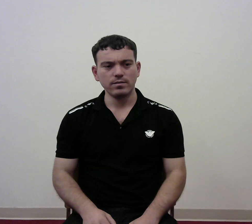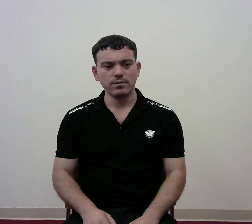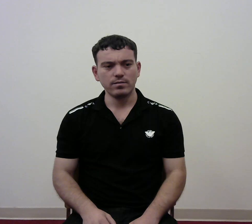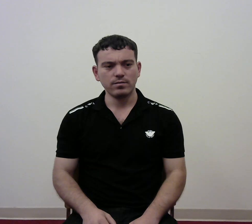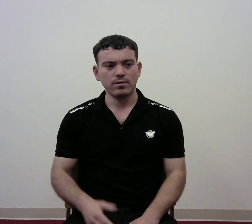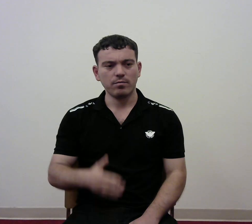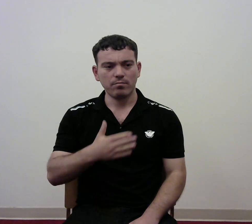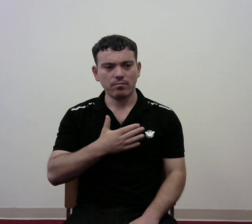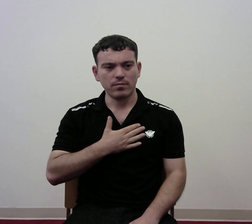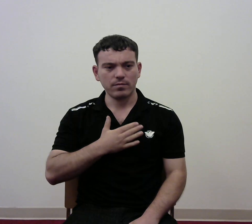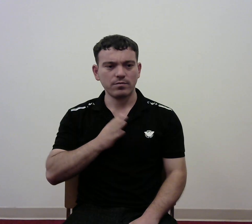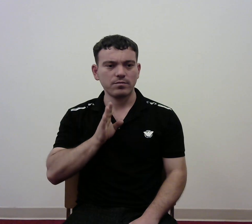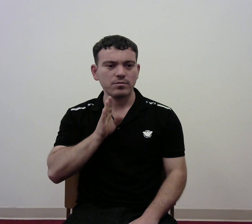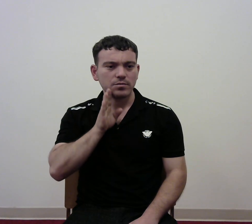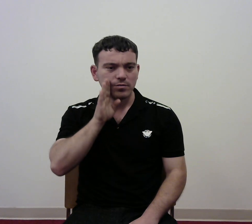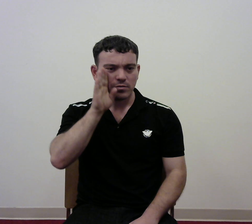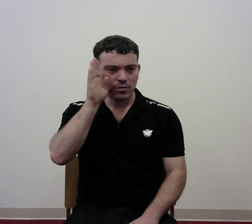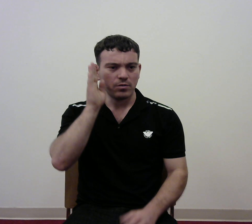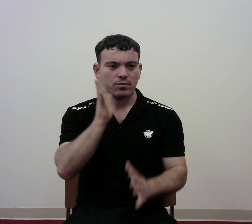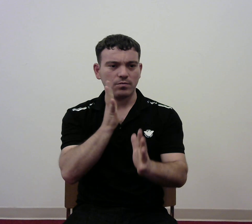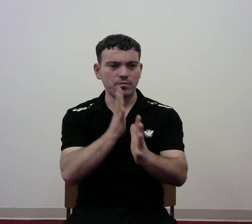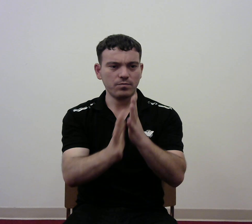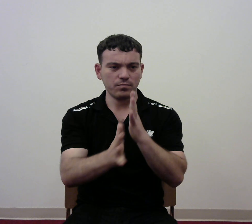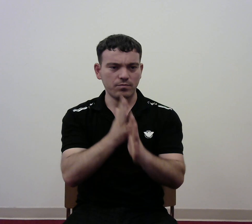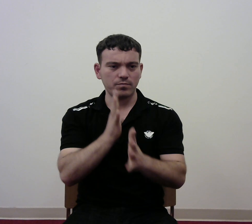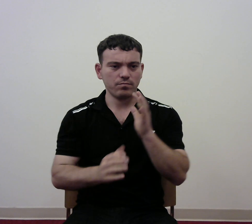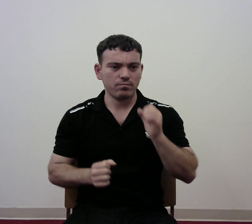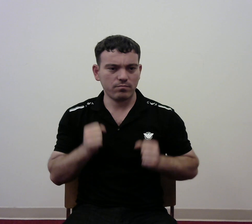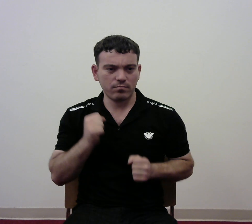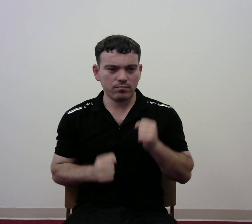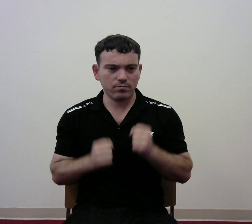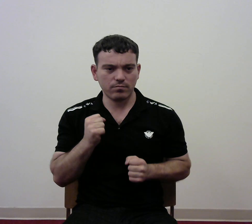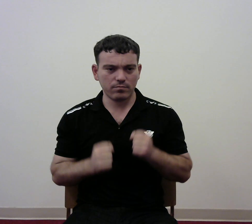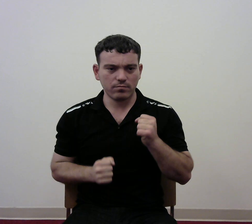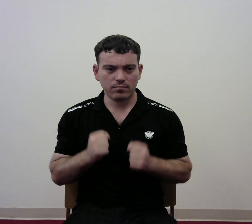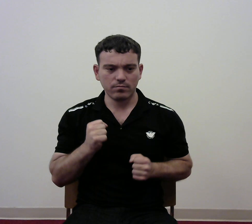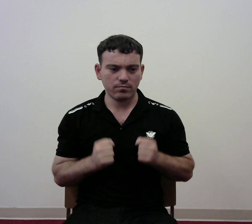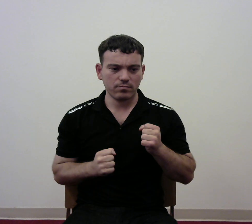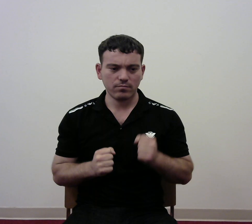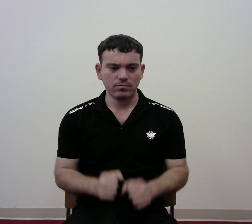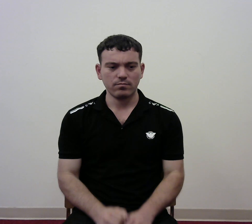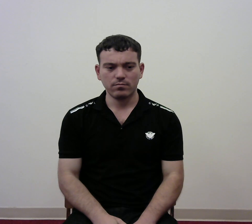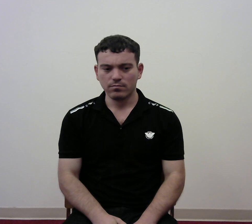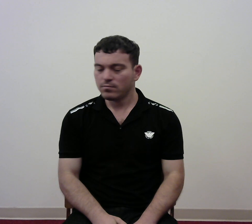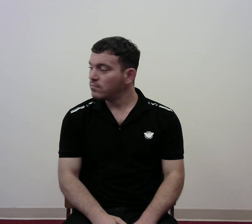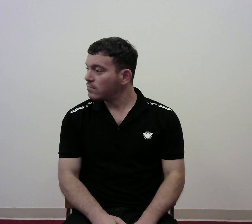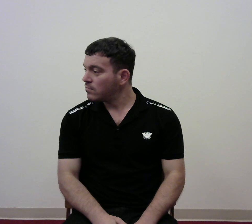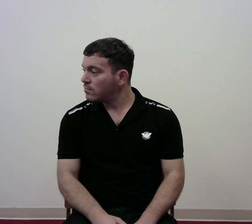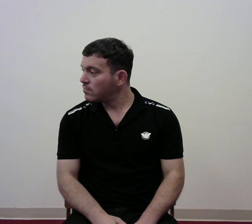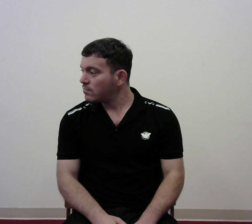Mən səhərlər bulvarda qaçıram